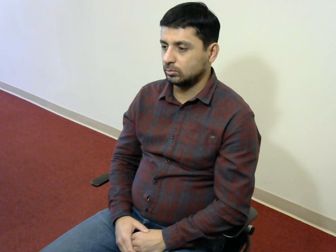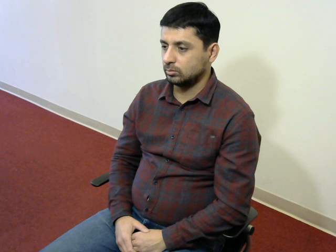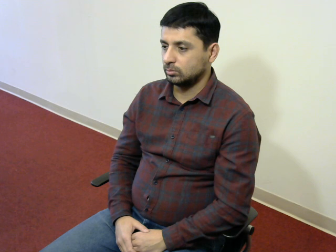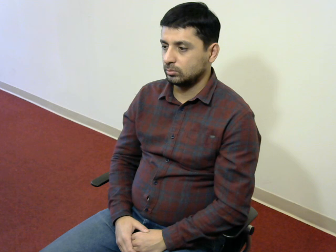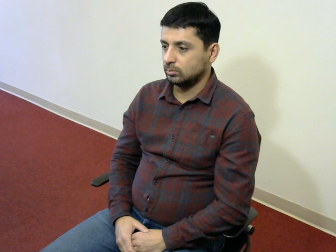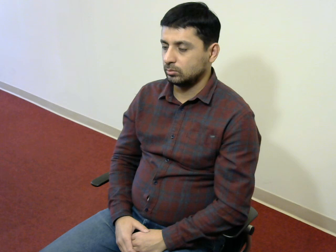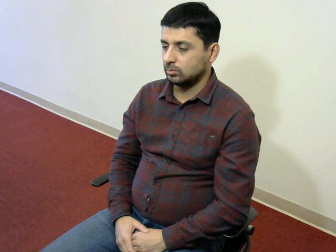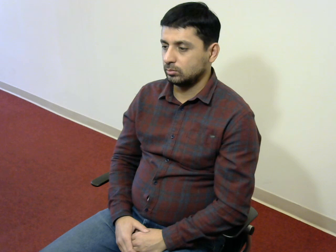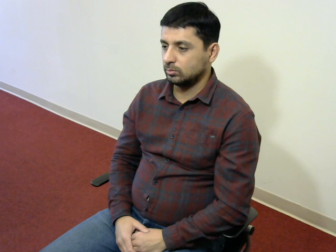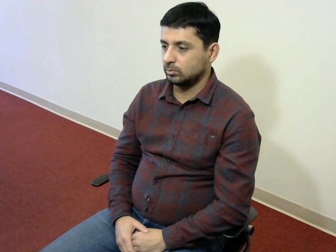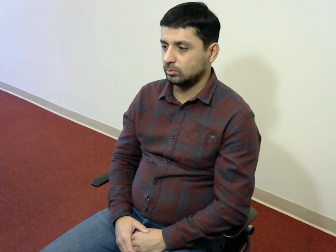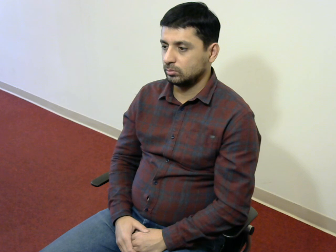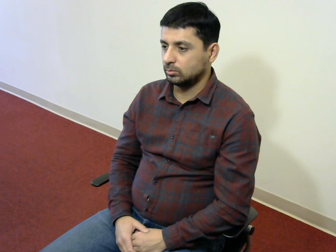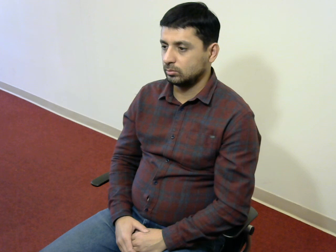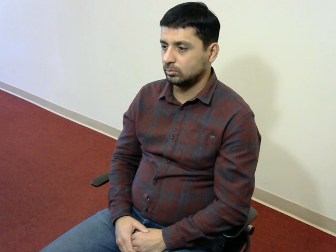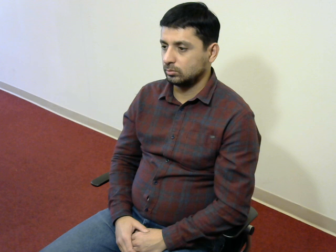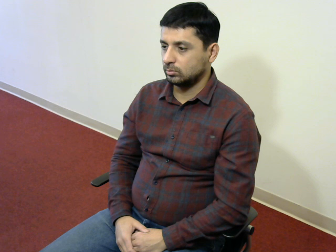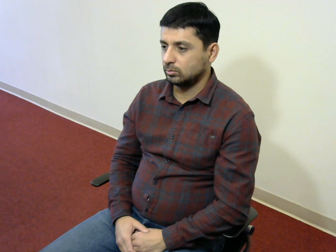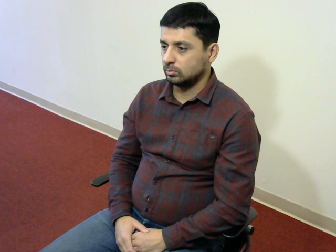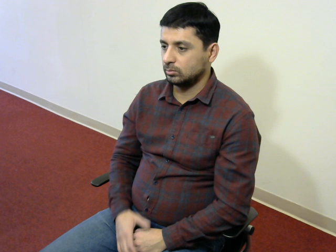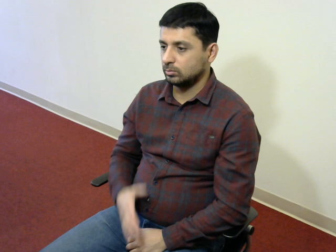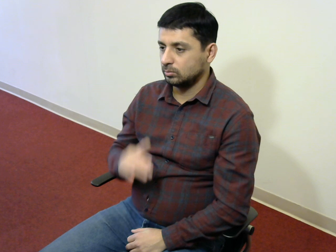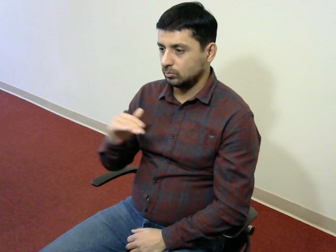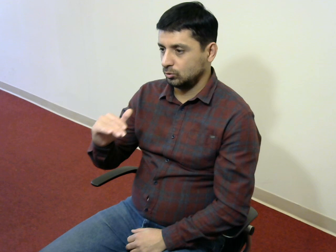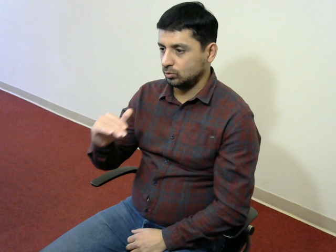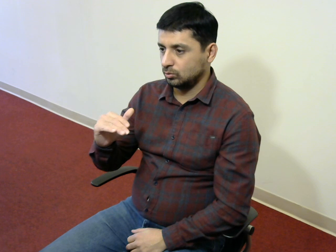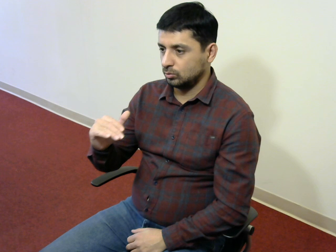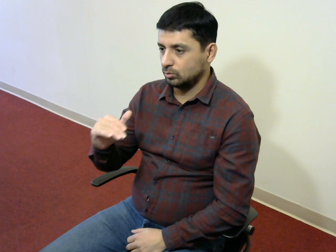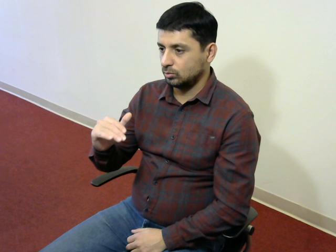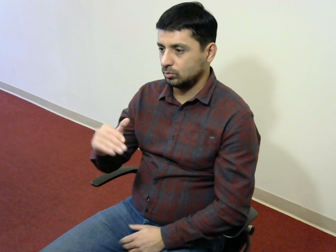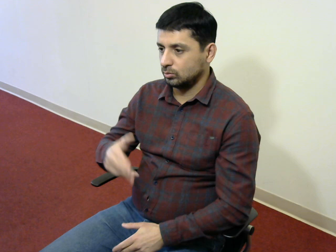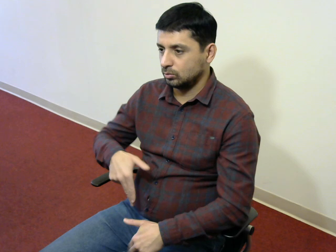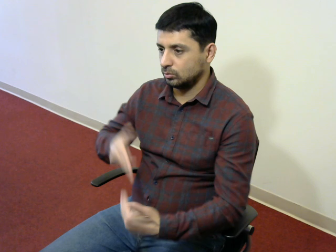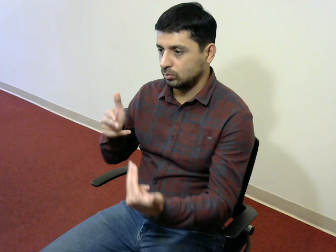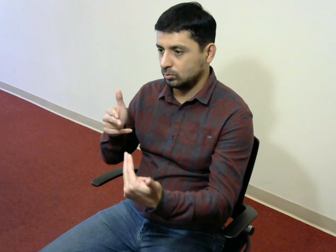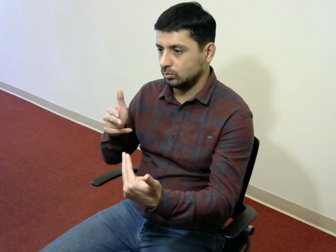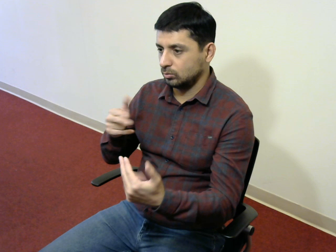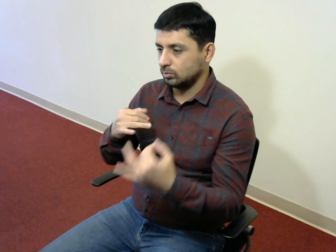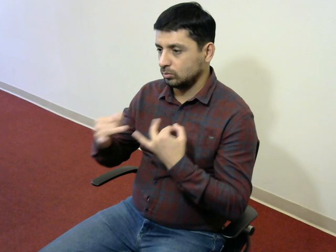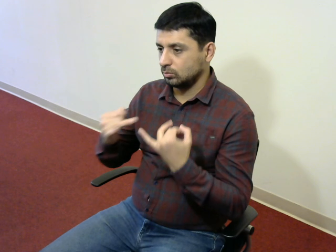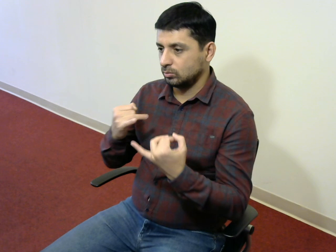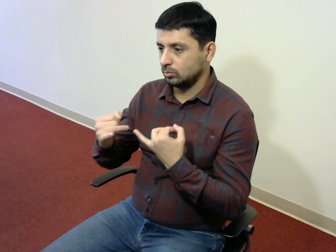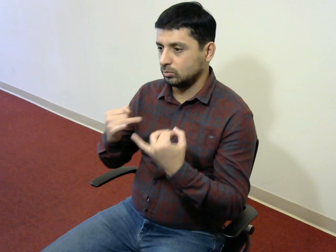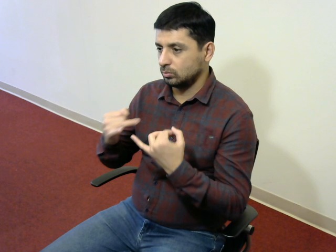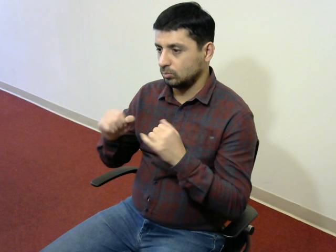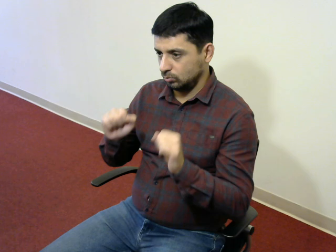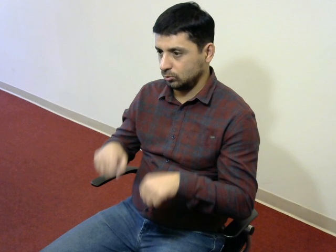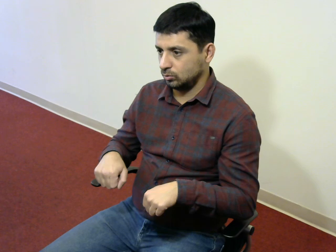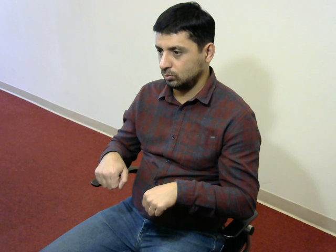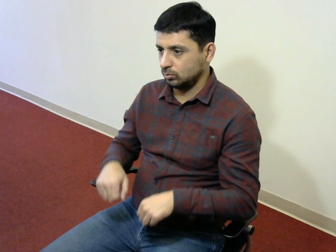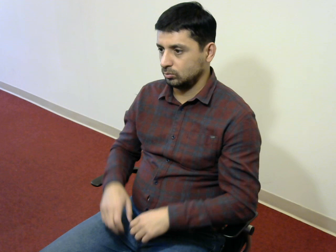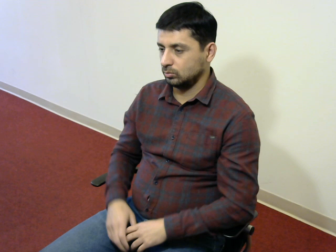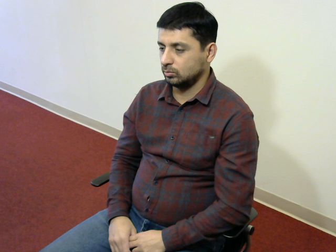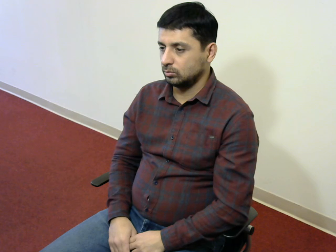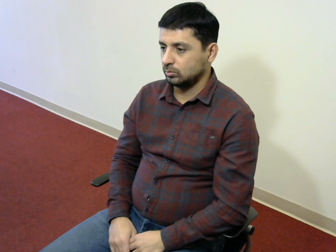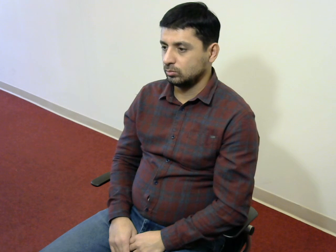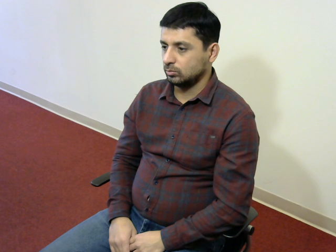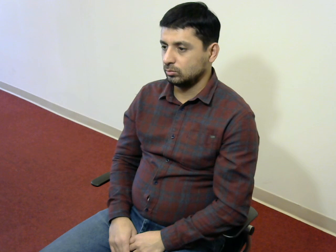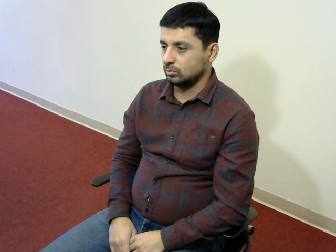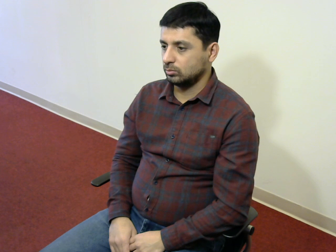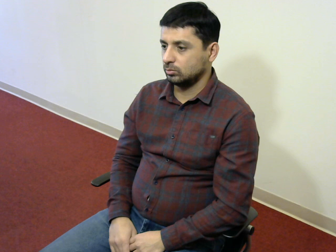Sizinlə görüntülü danışmaq olar?